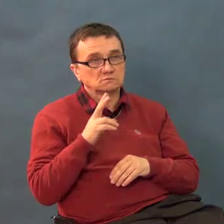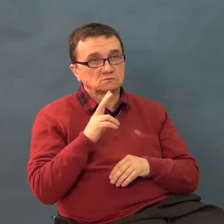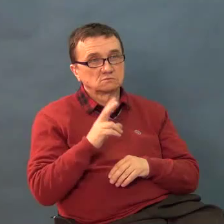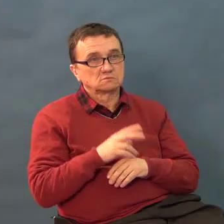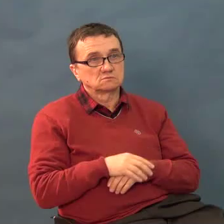Wtorek?